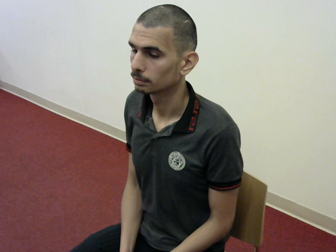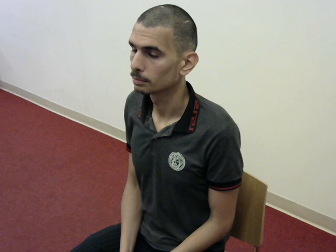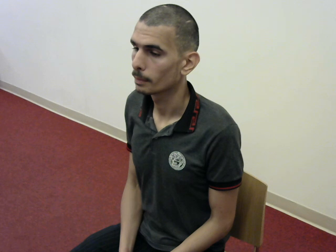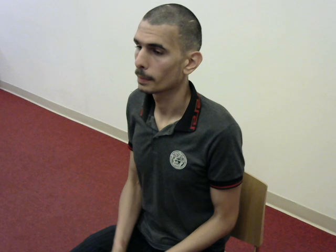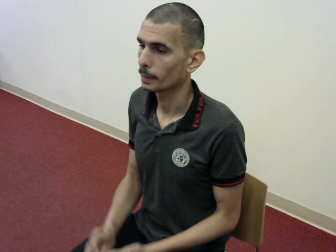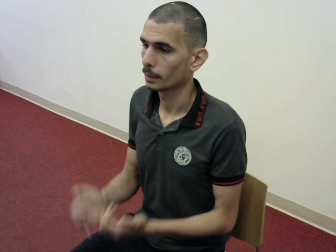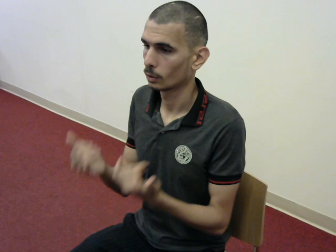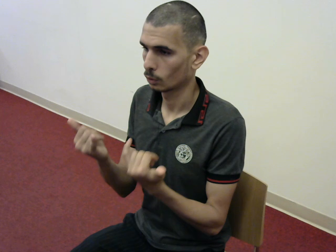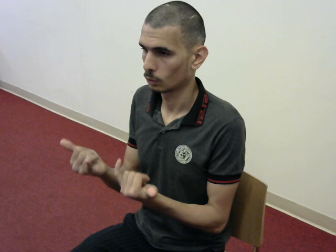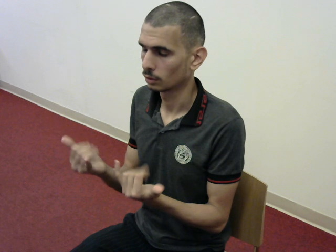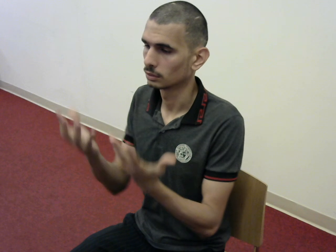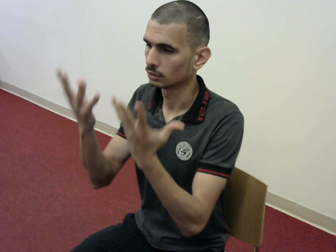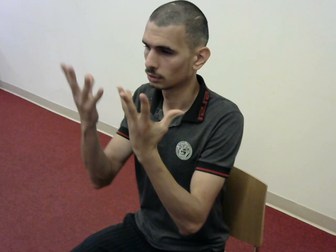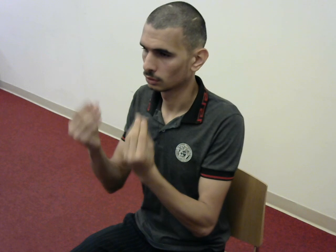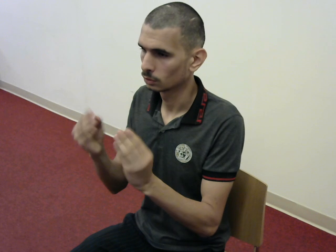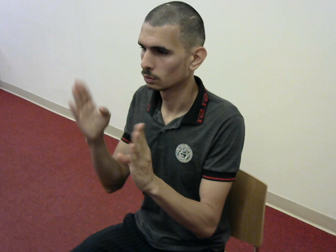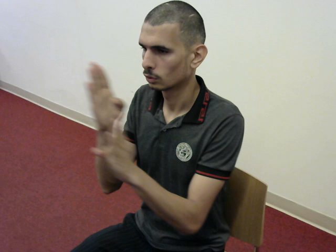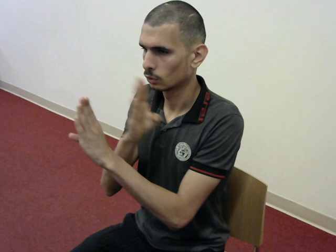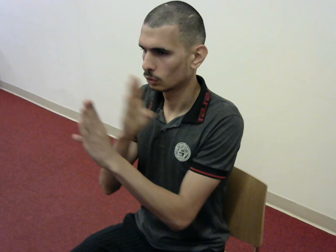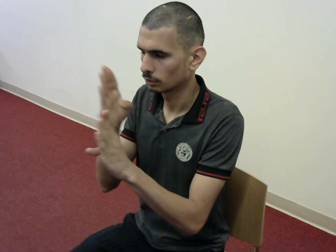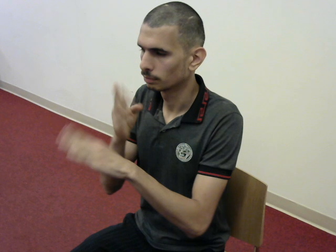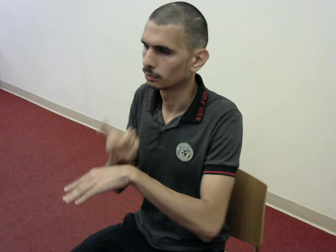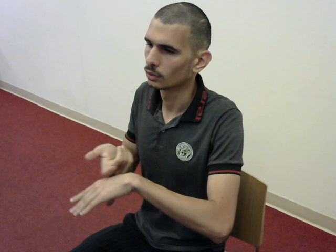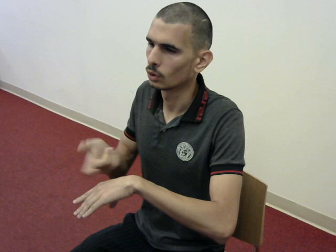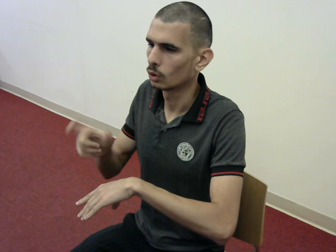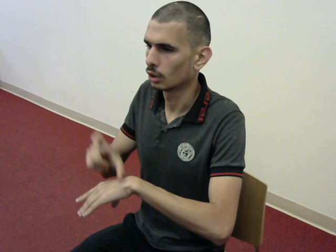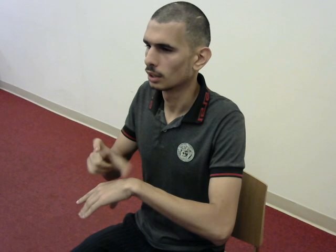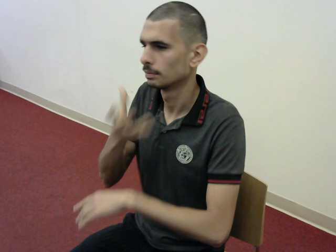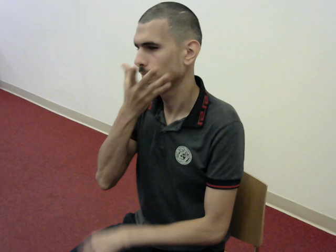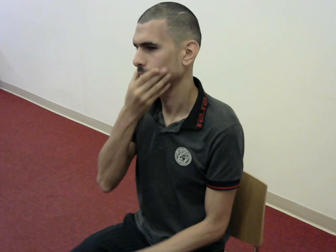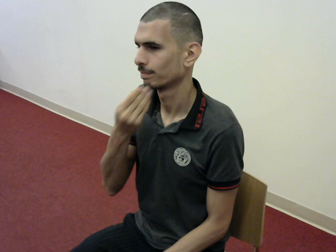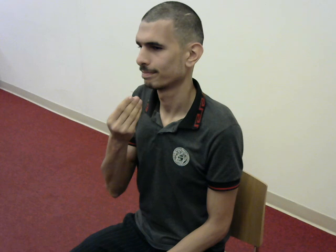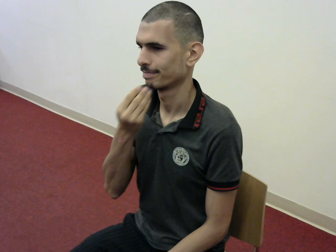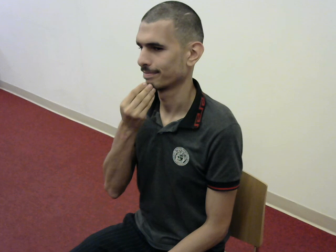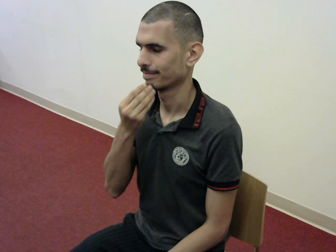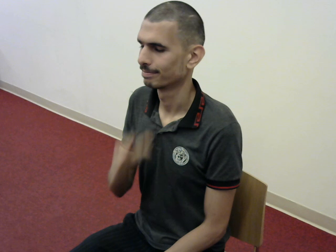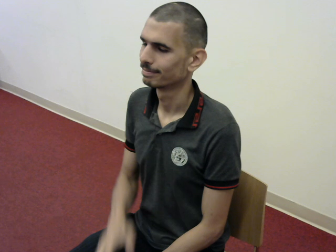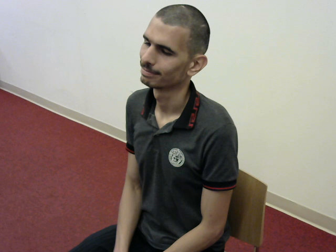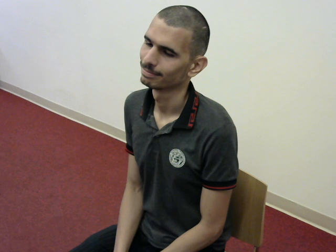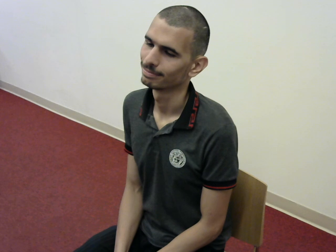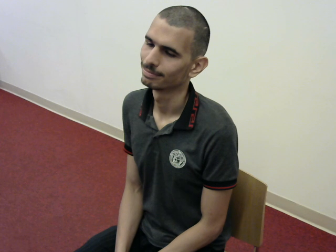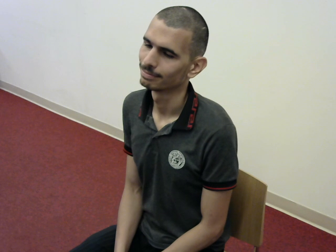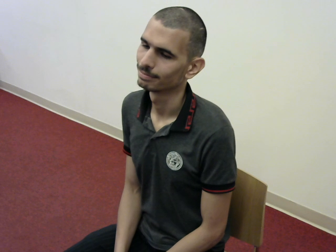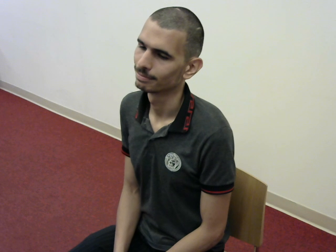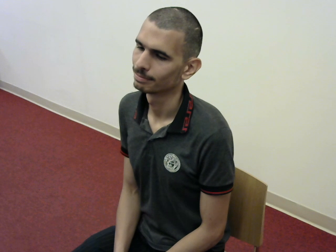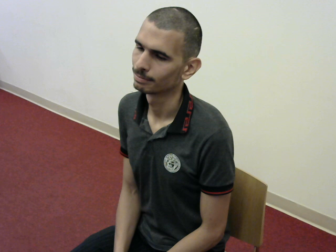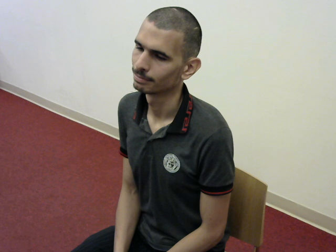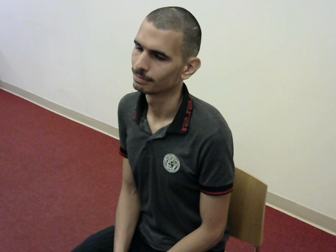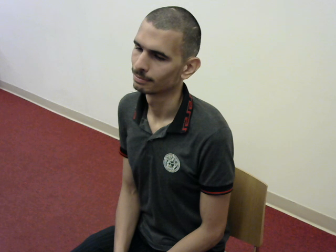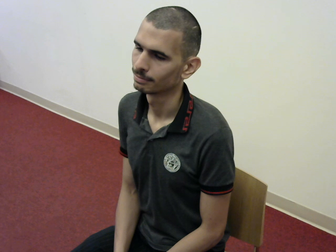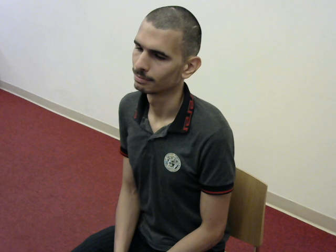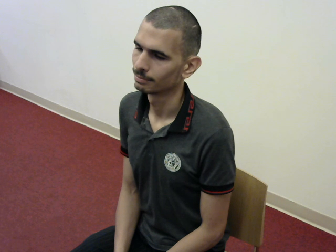Bu gün hava çox gözəldir